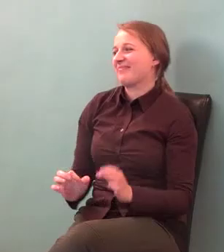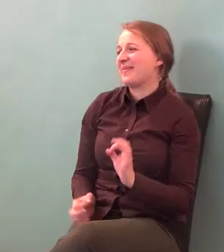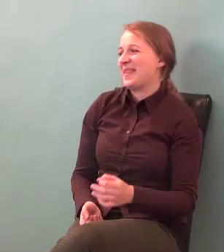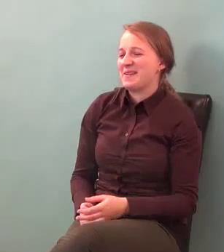Dobrze.